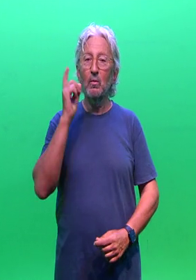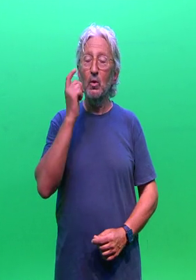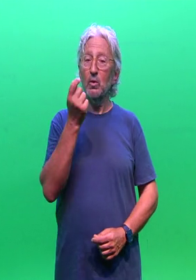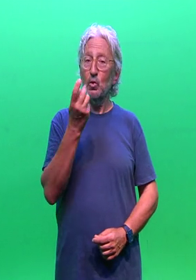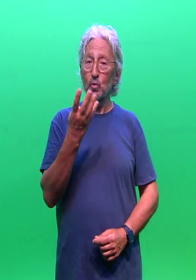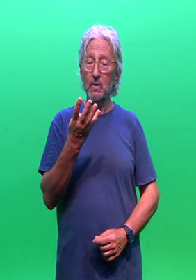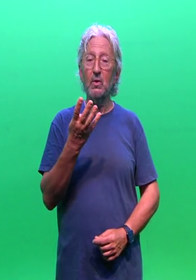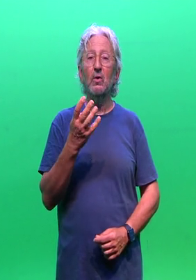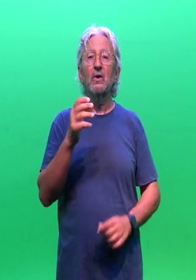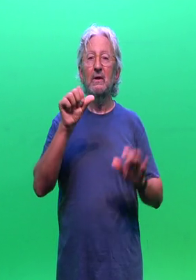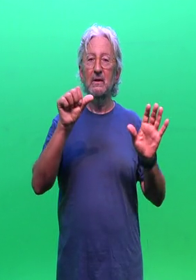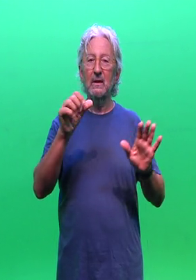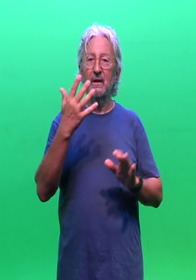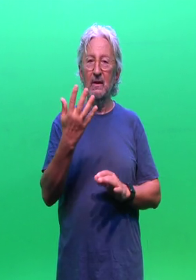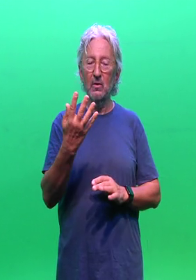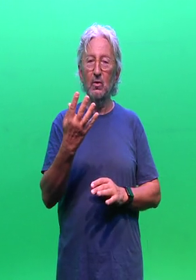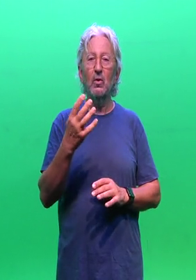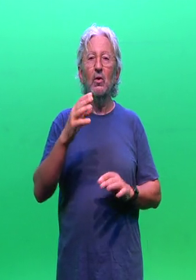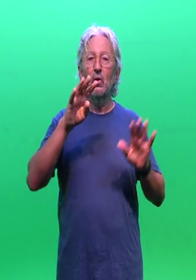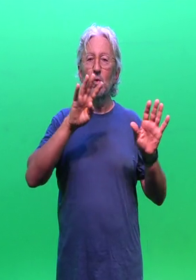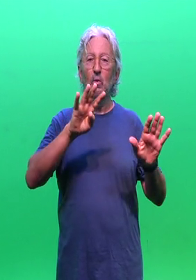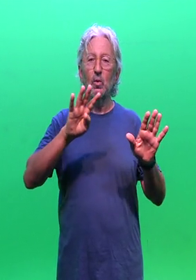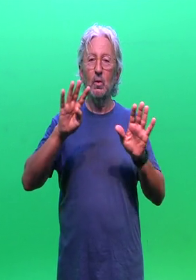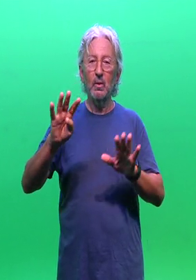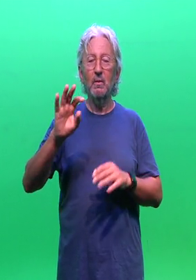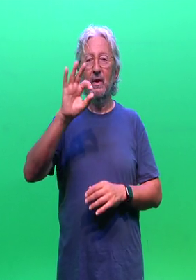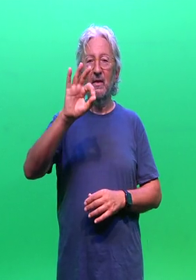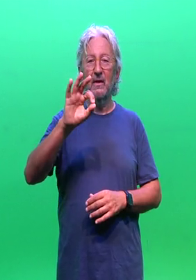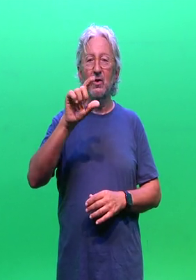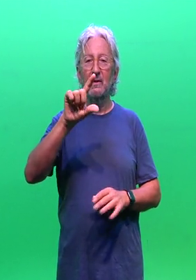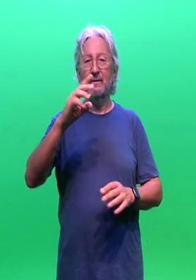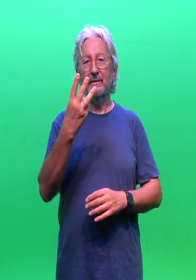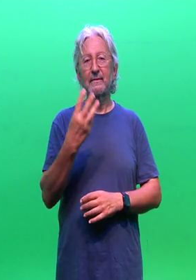El meu número de mòbil és el seixanta-cinc, nou, nou, nou, zero, set, tres.